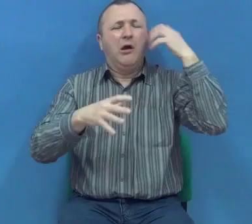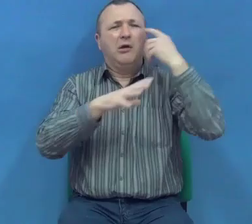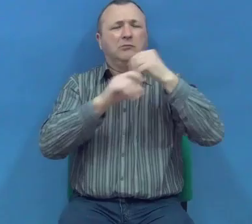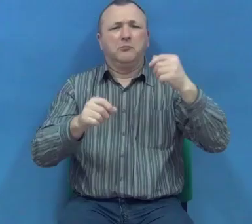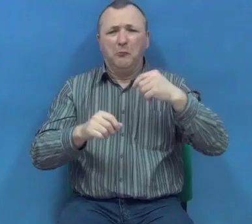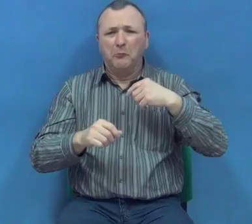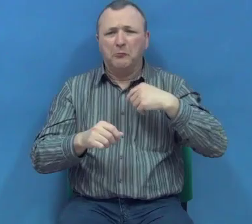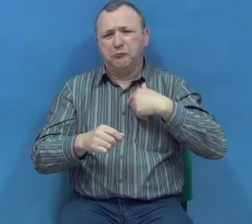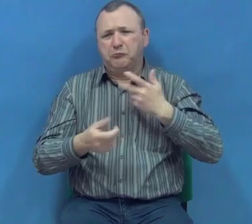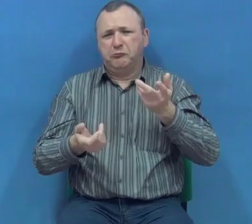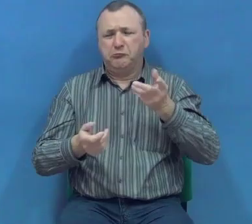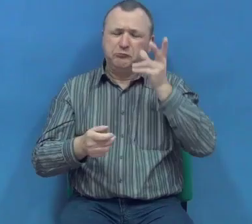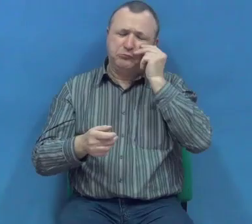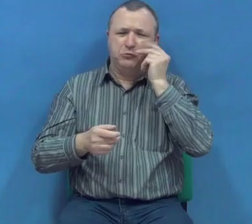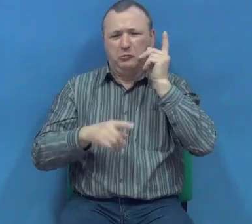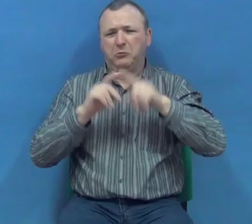On powiedział, że spał normalnie.